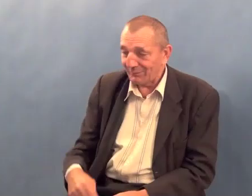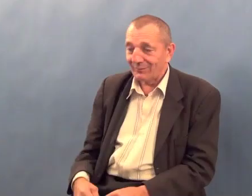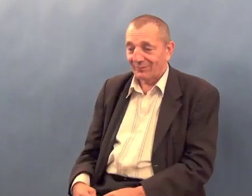Przychodzić.